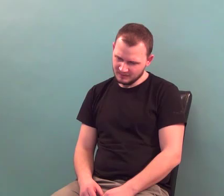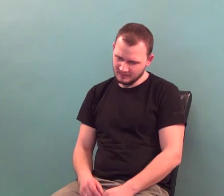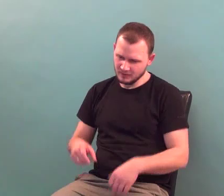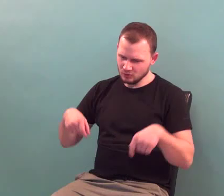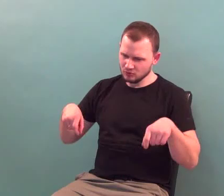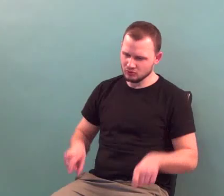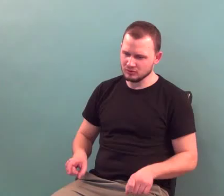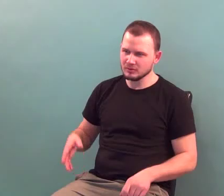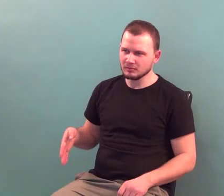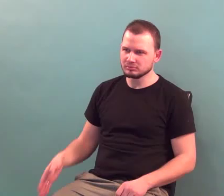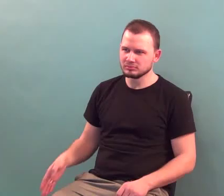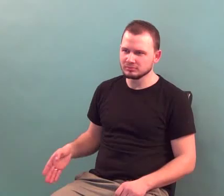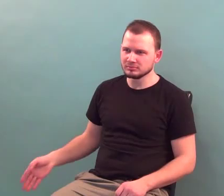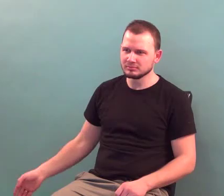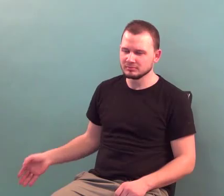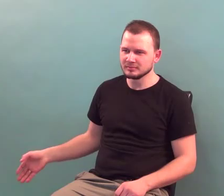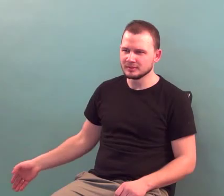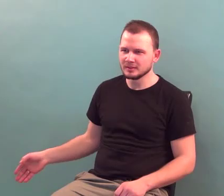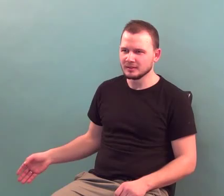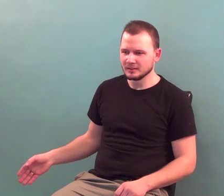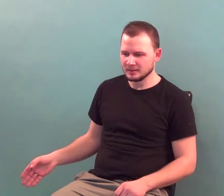Piłować na siedząco.